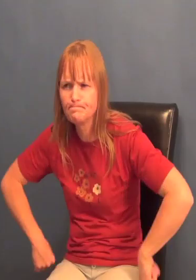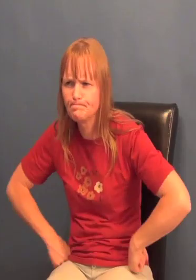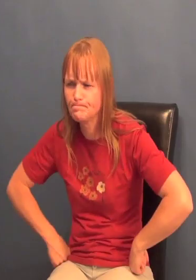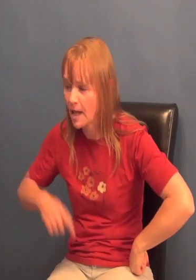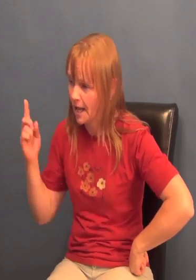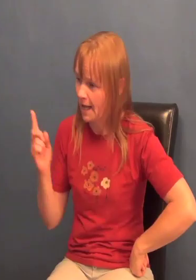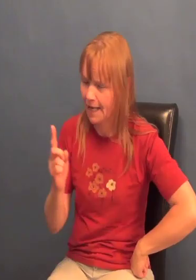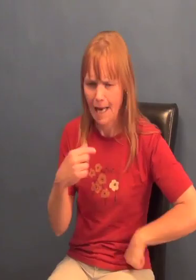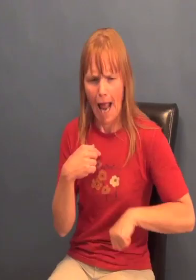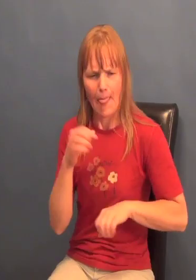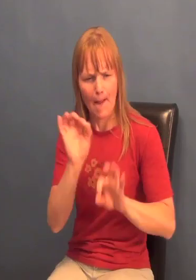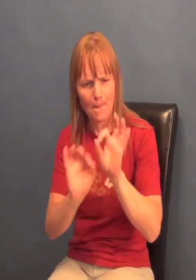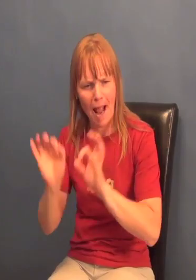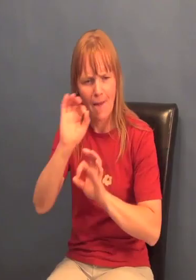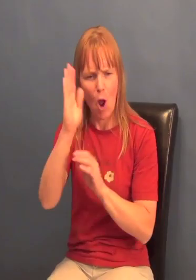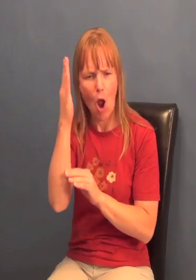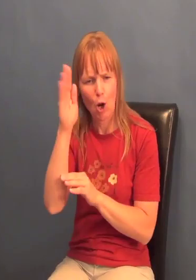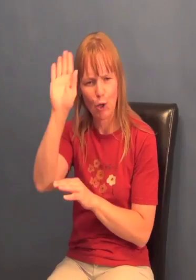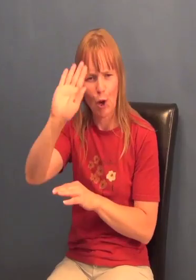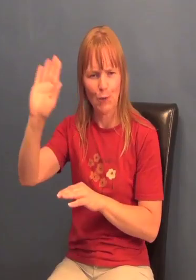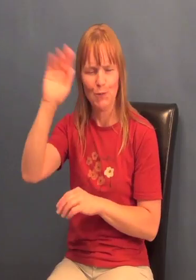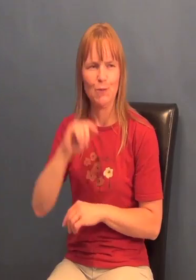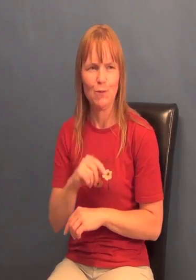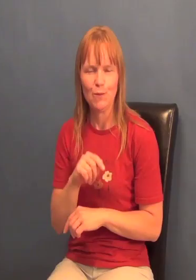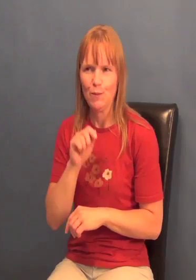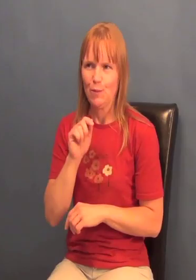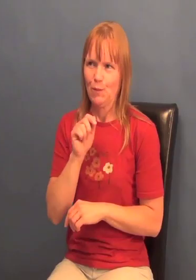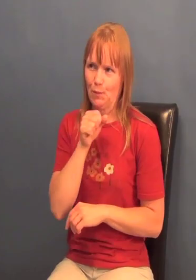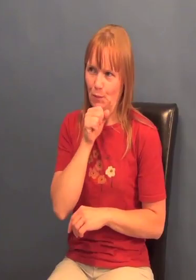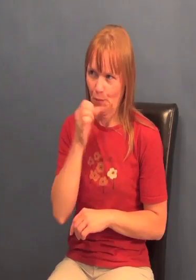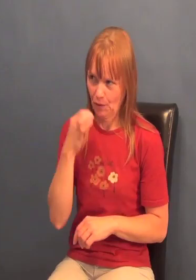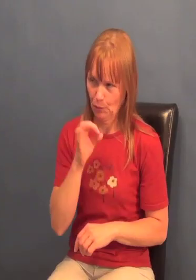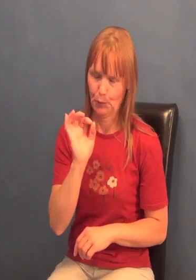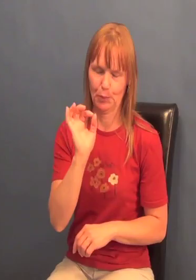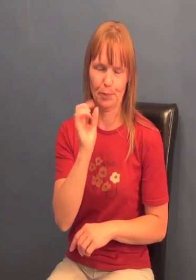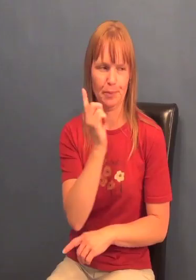Mężczyzna podchodzi i mówi, że naprawi okno. Babcia się zgadza.